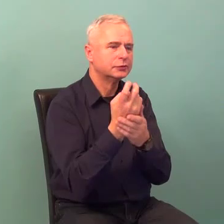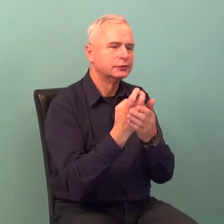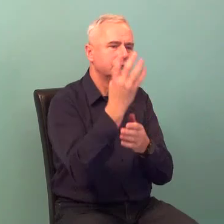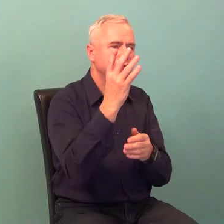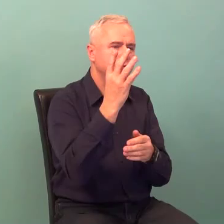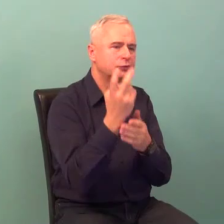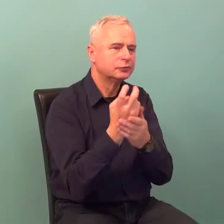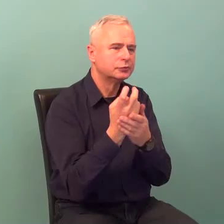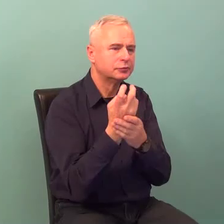Czwartego lutego.